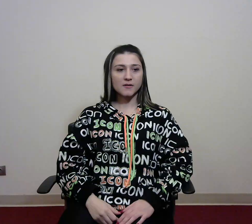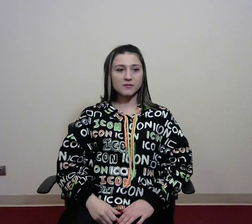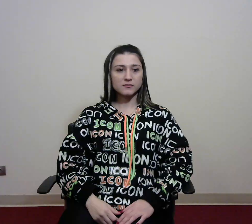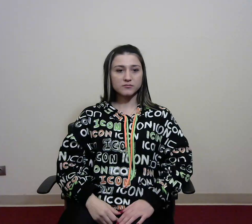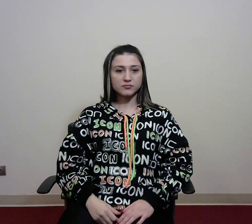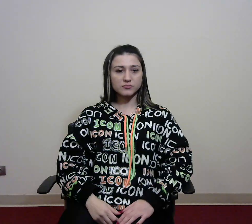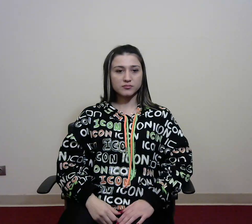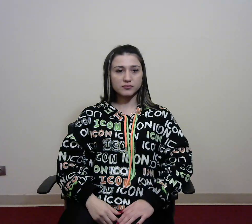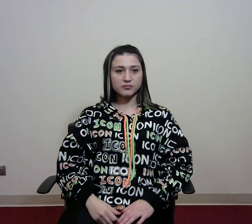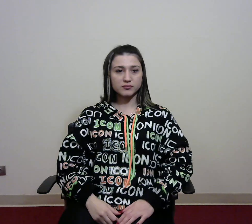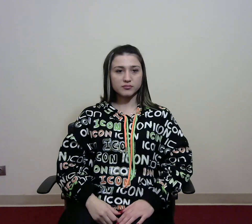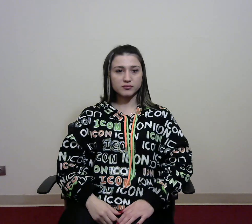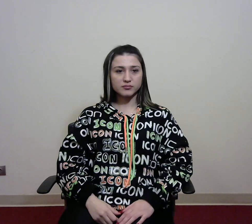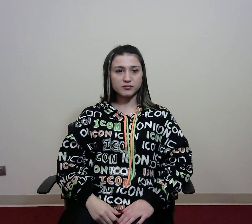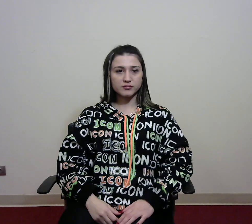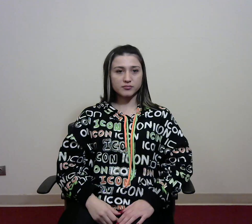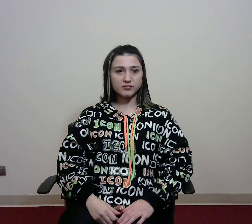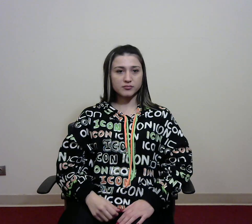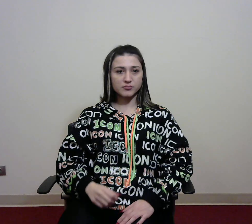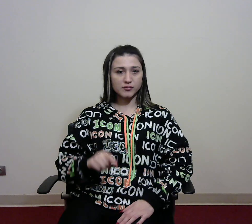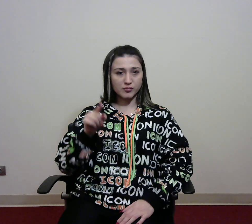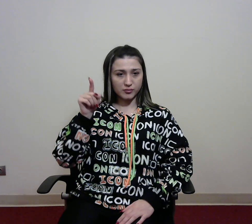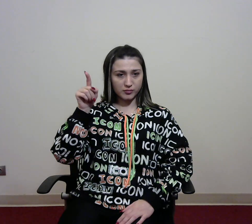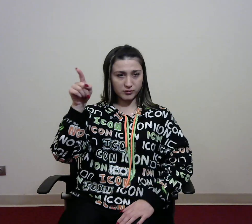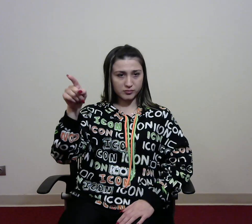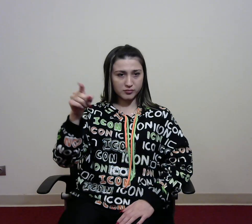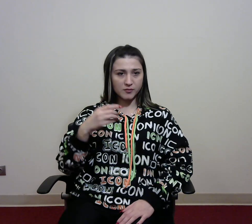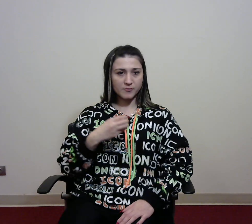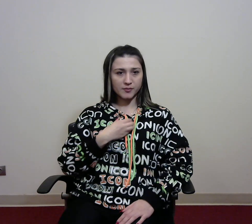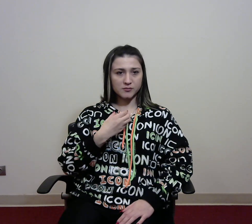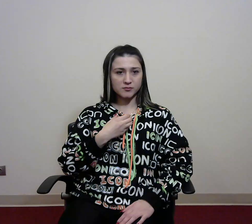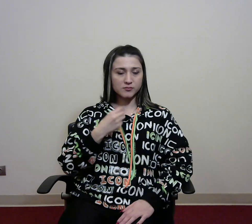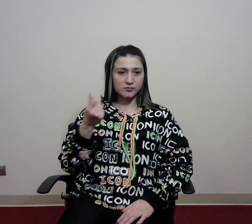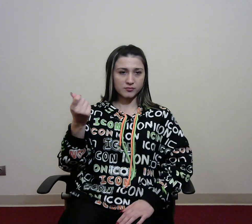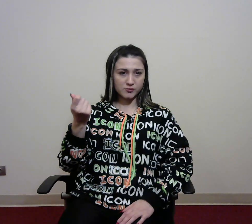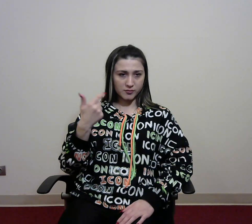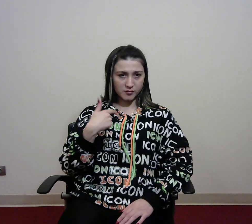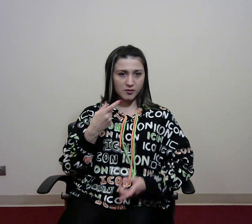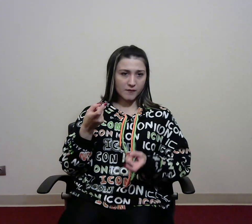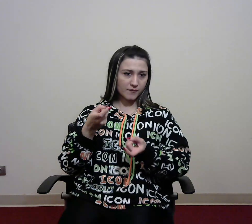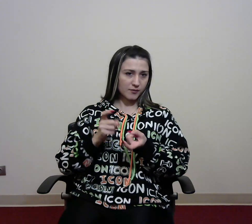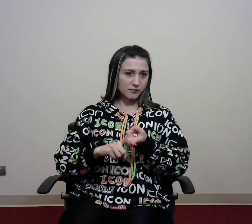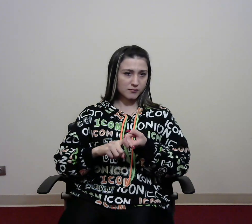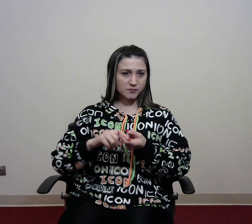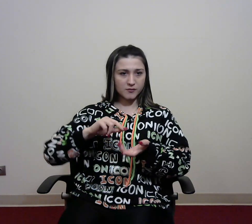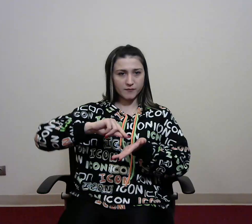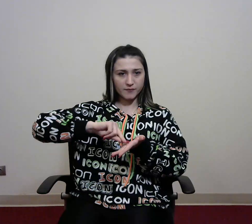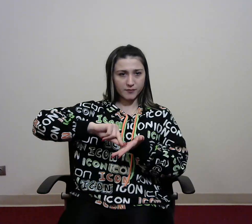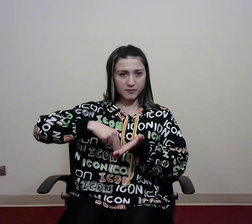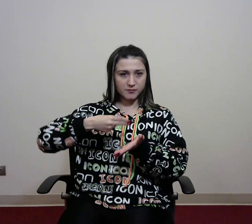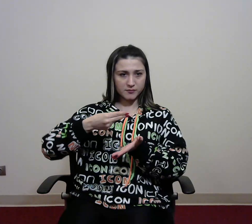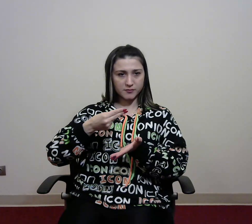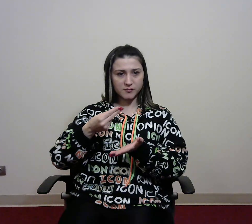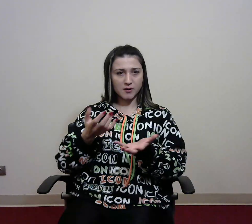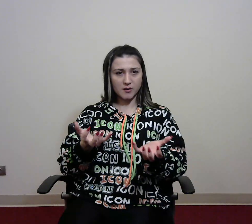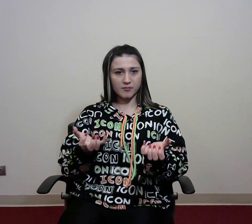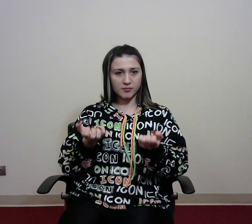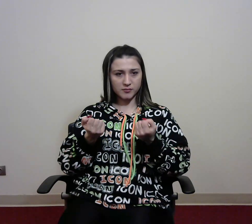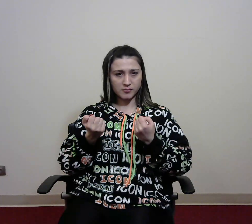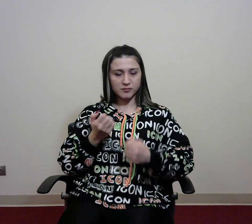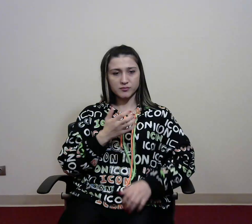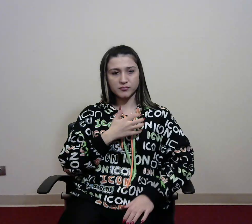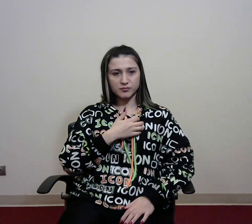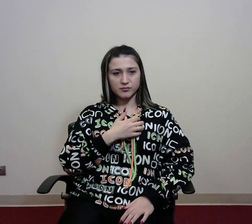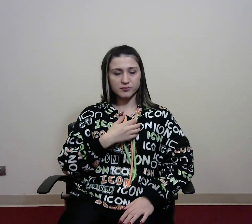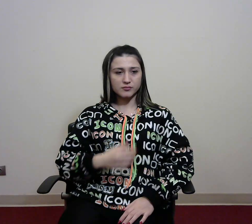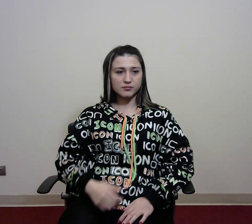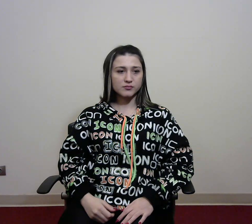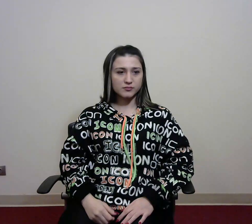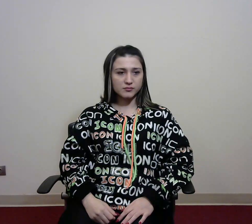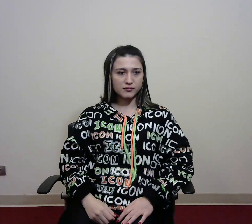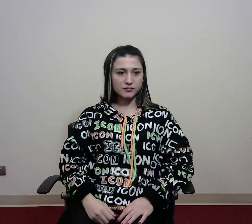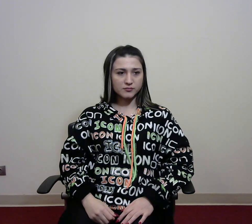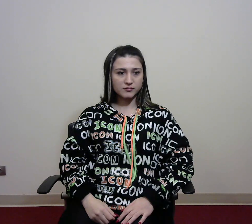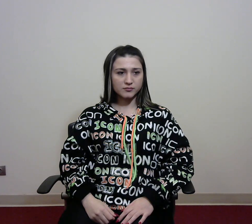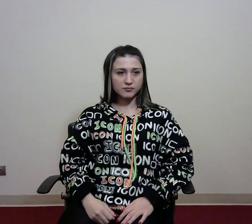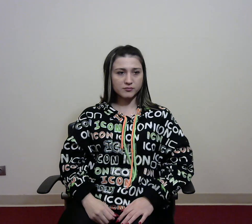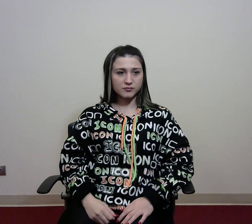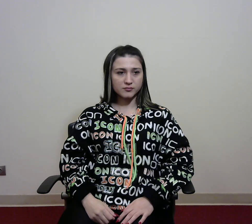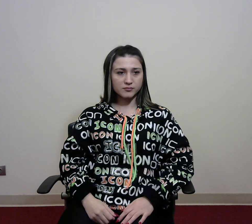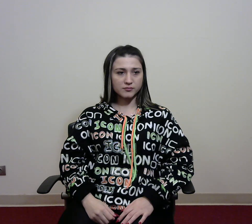O sosial müavinət ilə bağlı arayış almaq istəyir